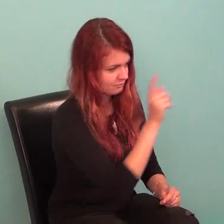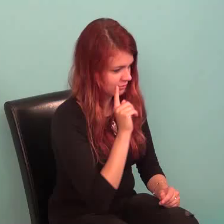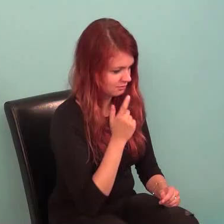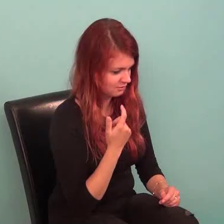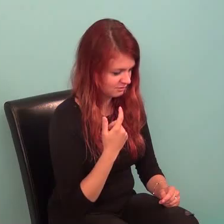Pan myśli: "Co jest?"